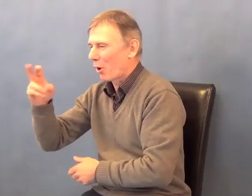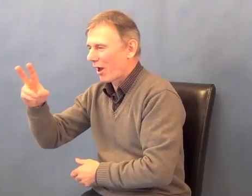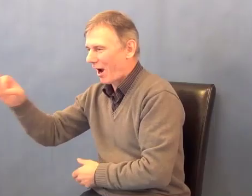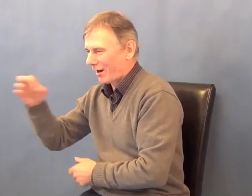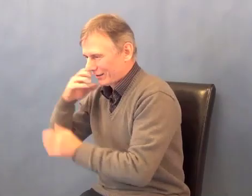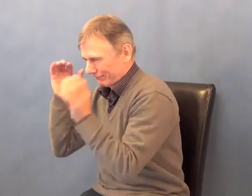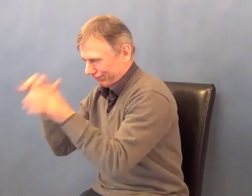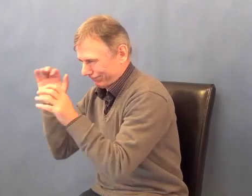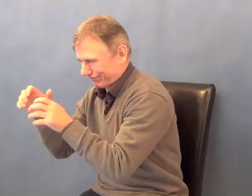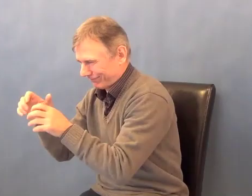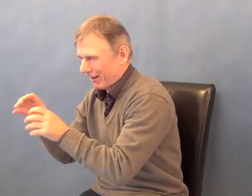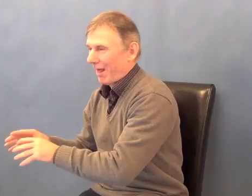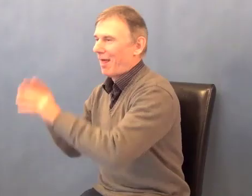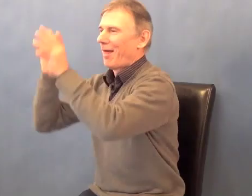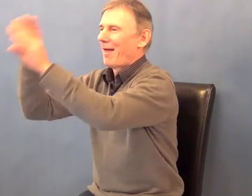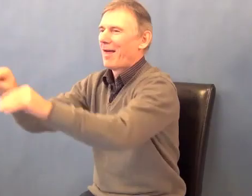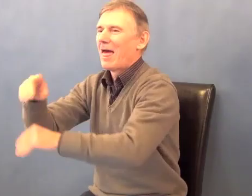Potem do "Mokki" Głusi przychodzili.